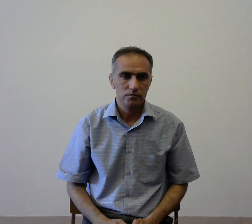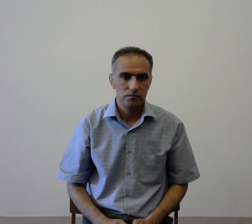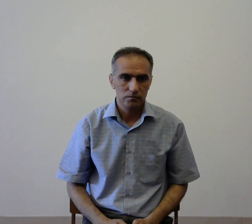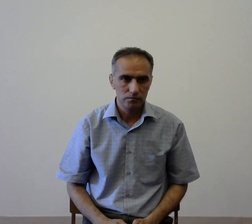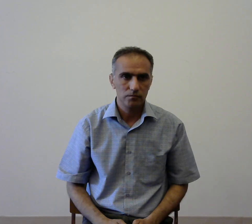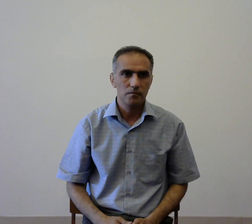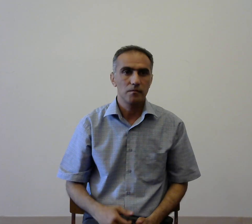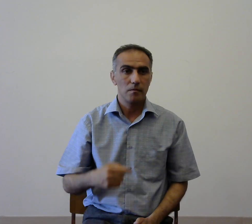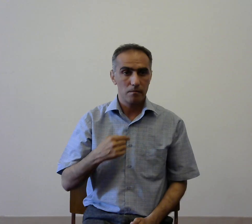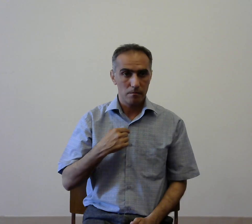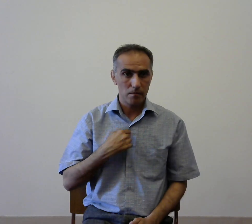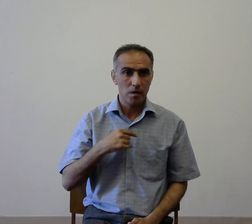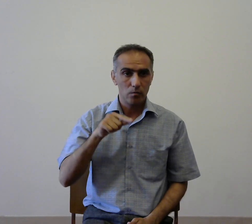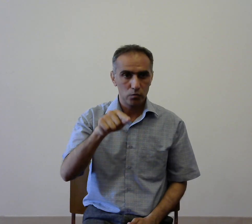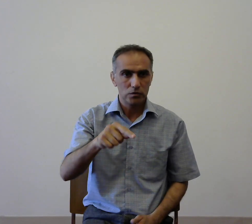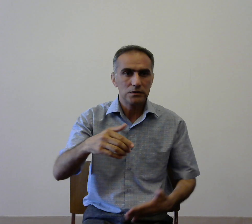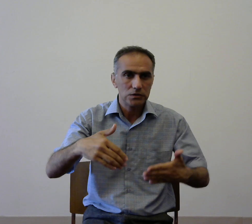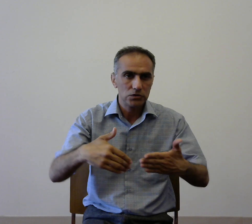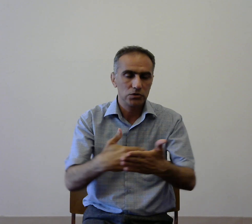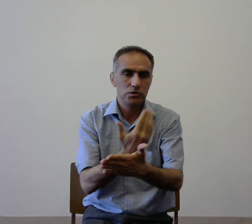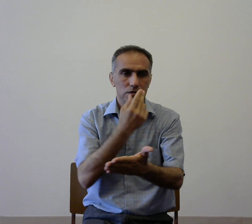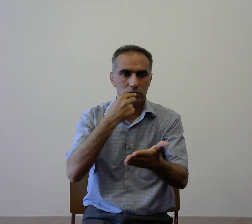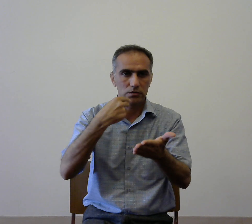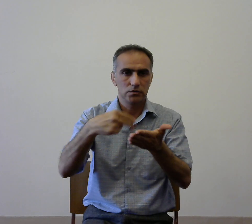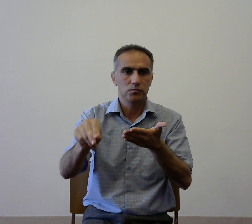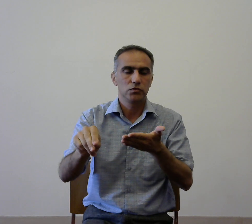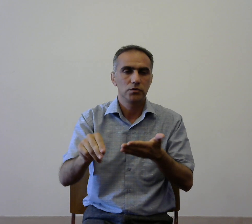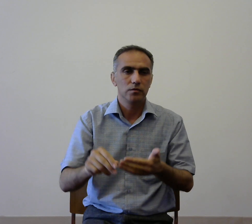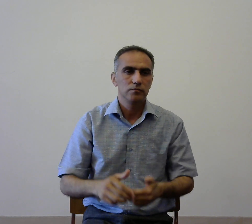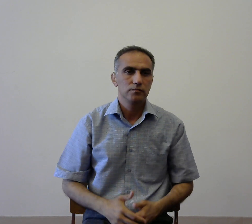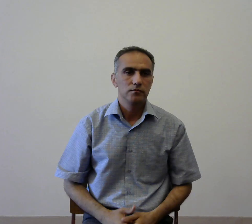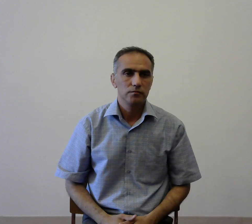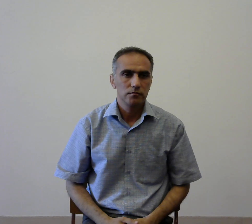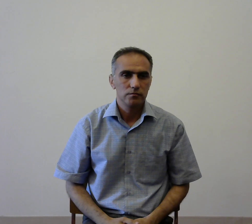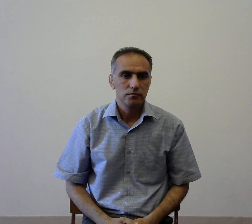Mən bunu yeni almışam